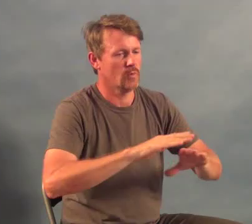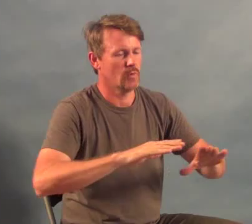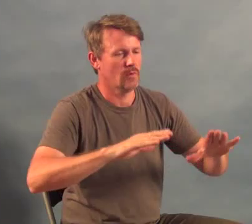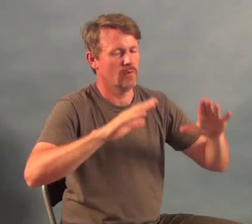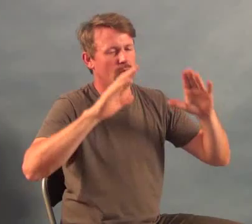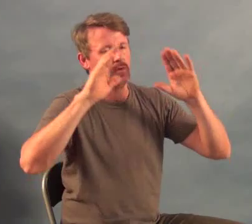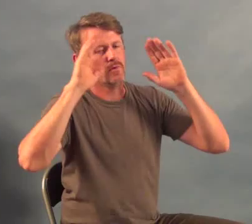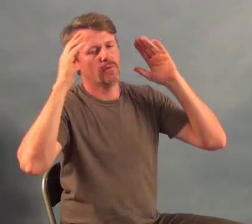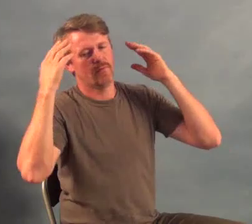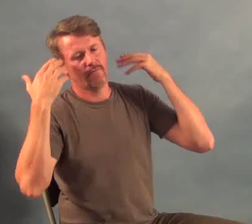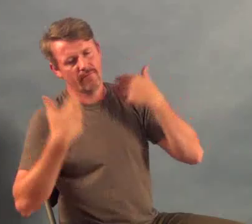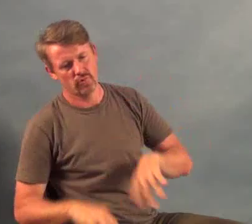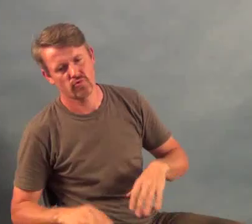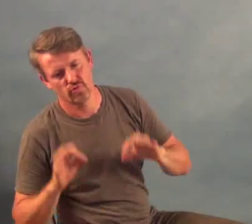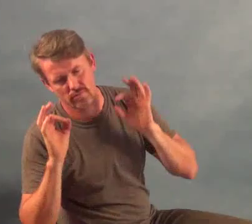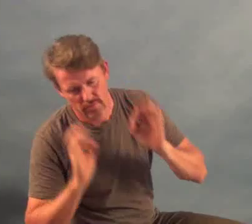Ach tak, dobrze...